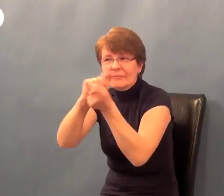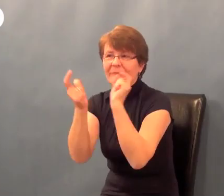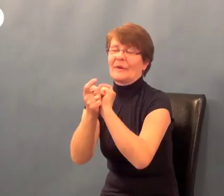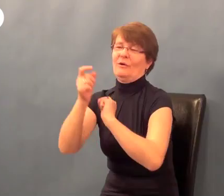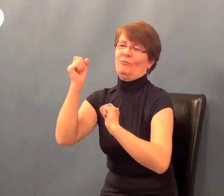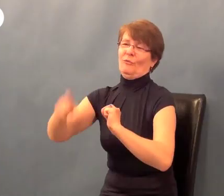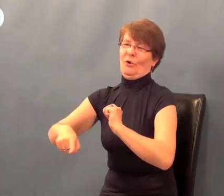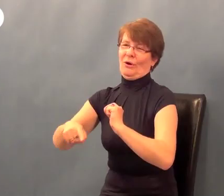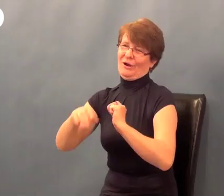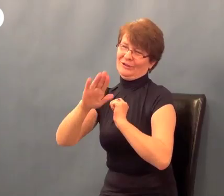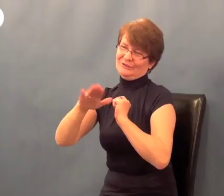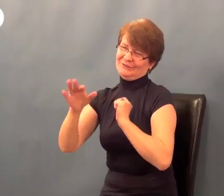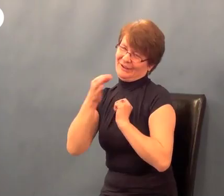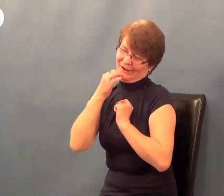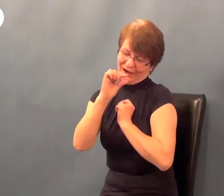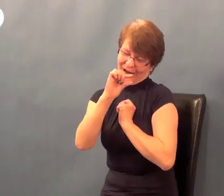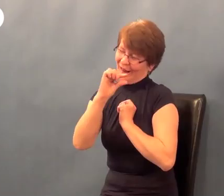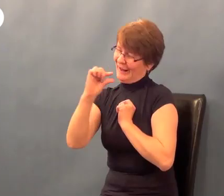Mają dzieci, malusieńkie.